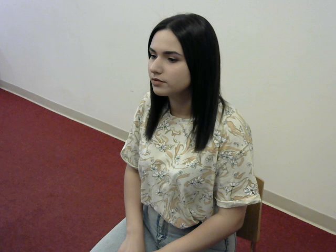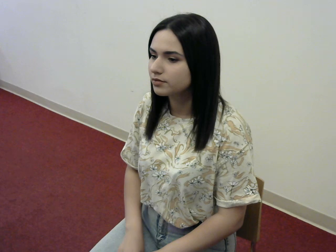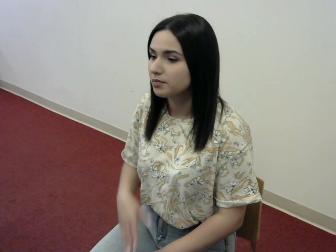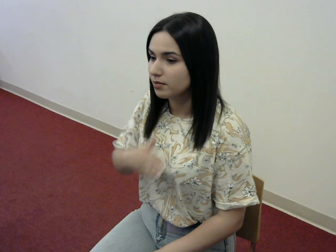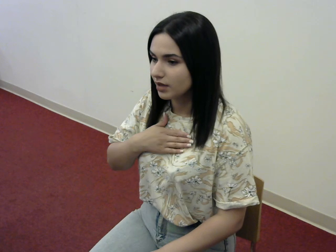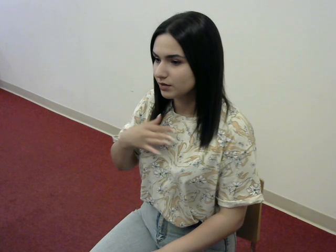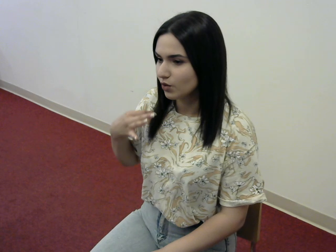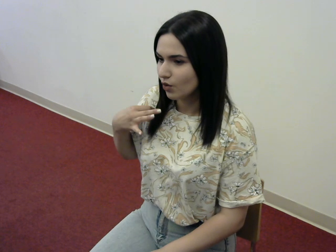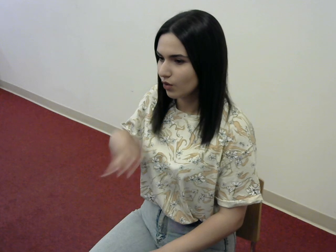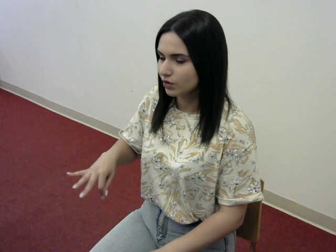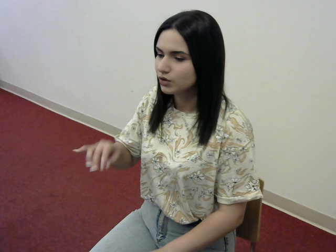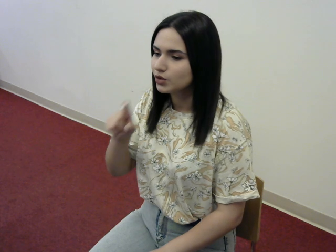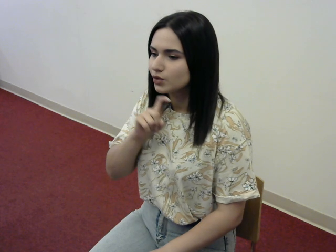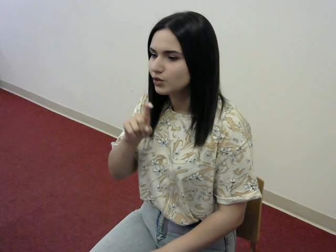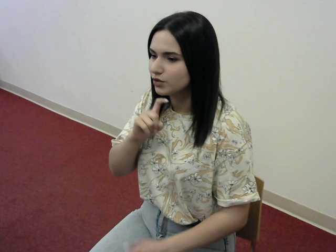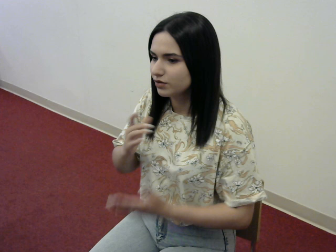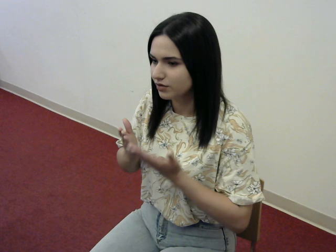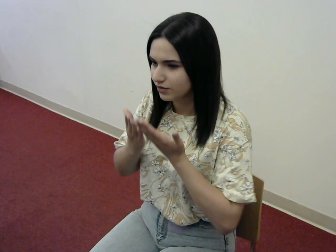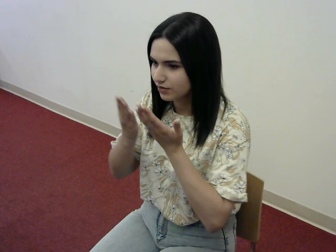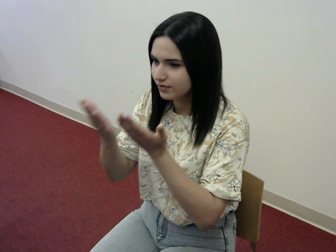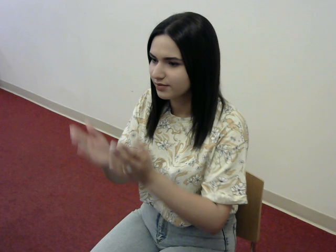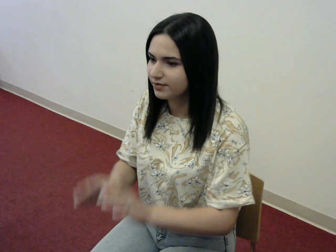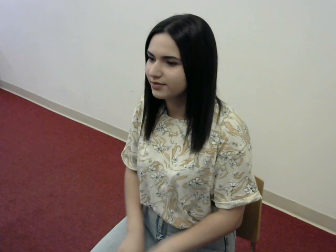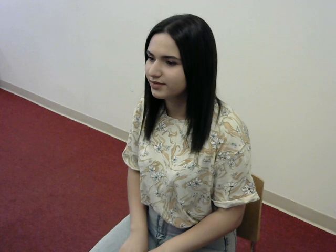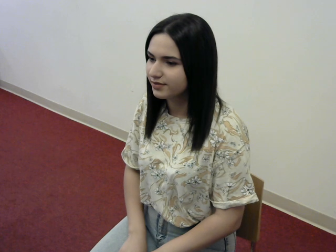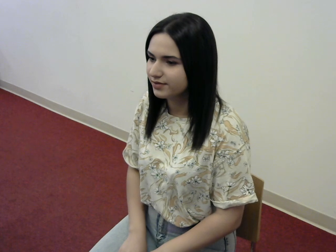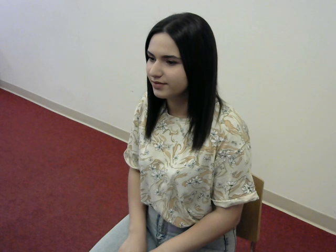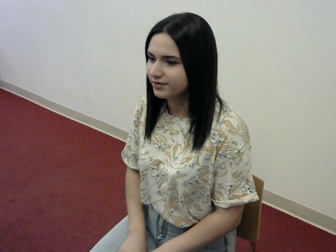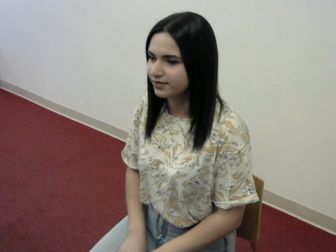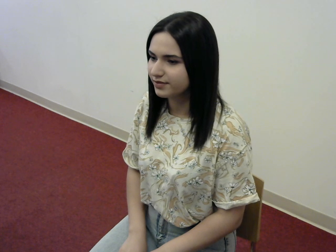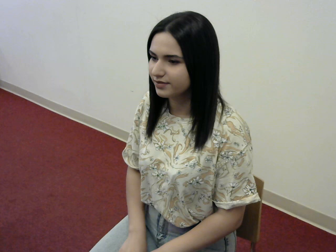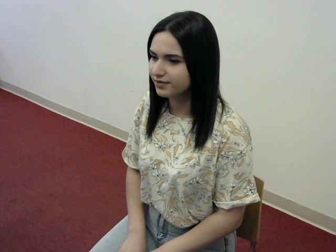Mənim oğlum universitetdə oxuyur